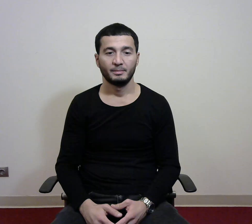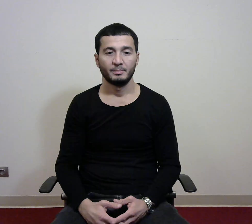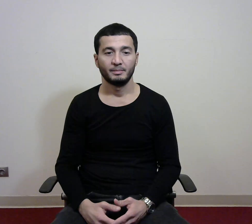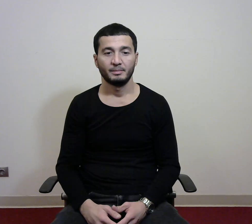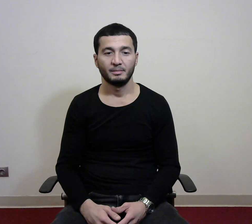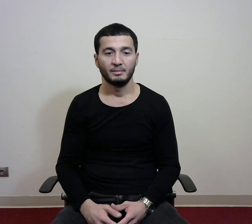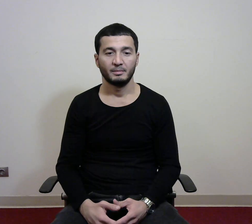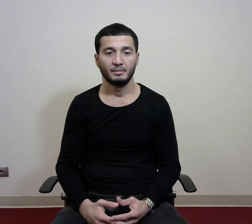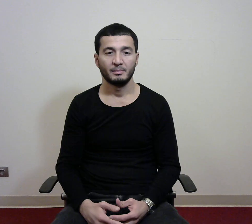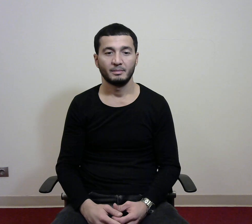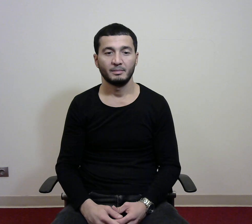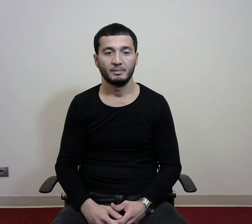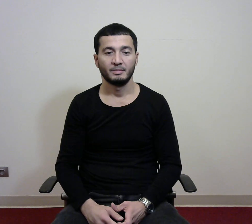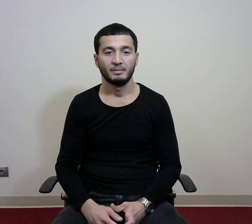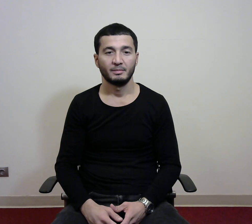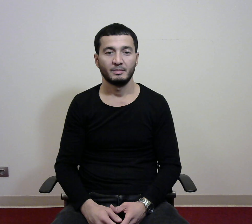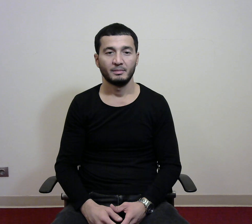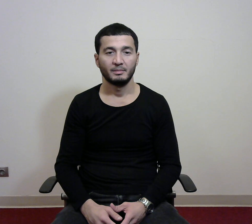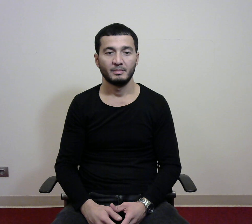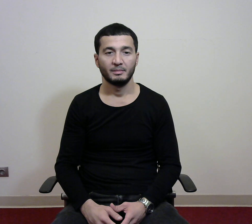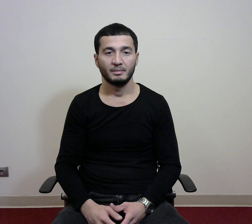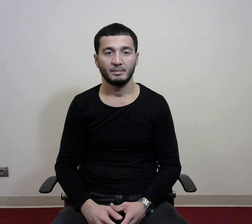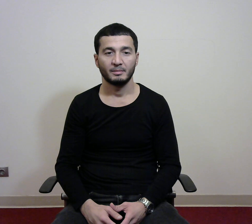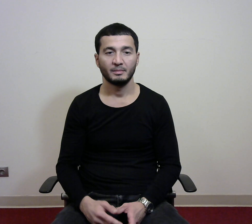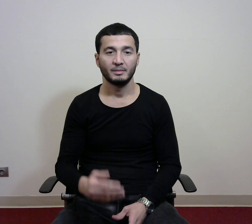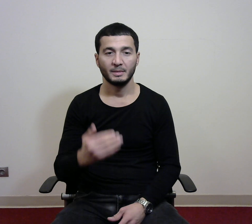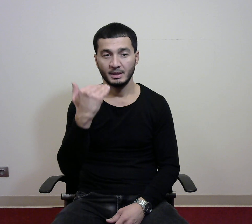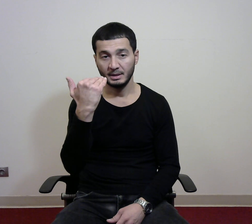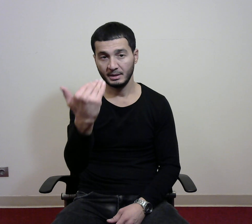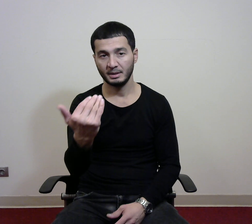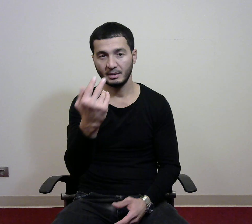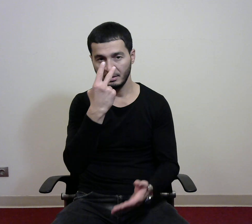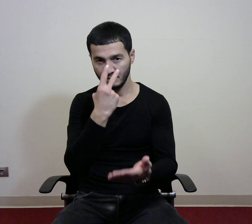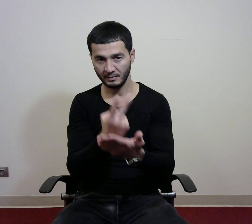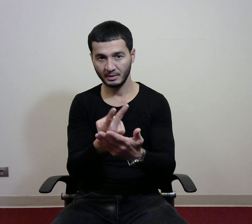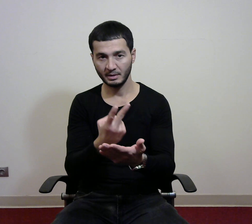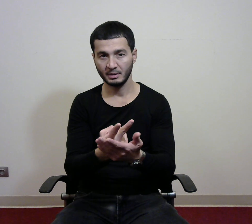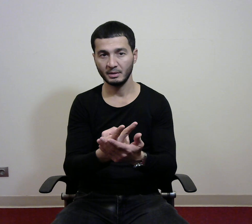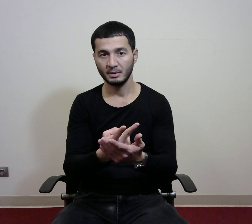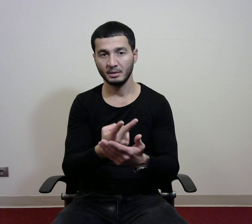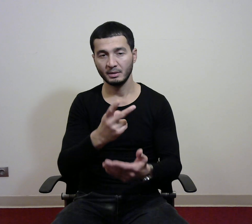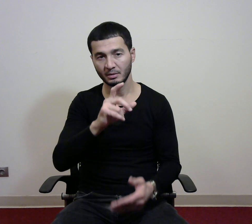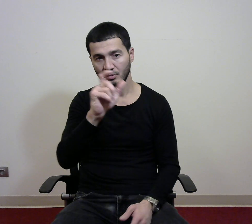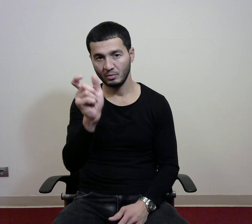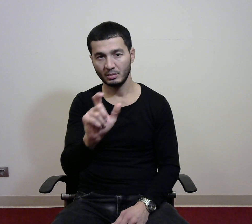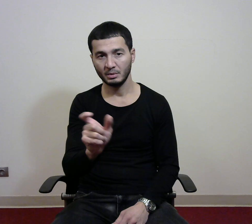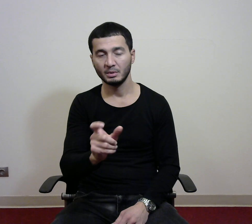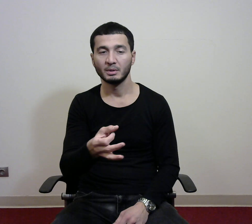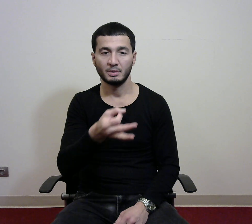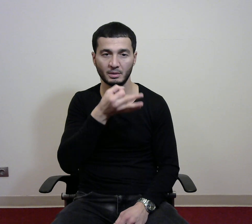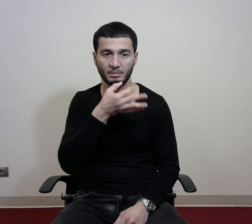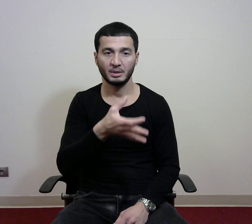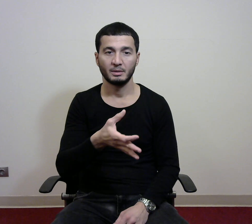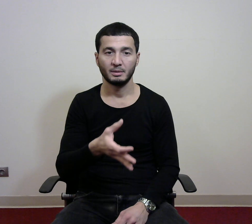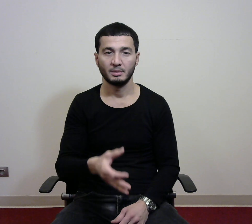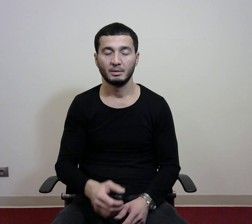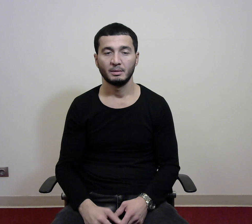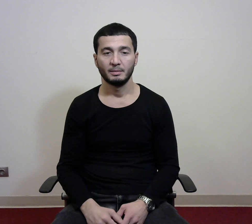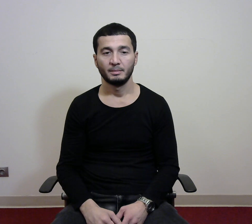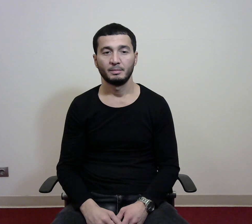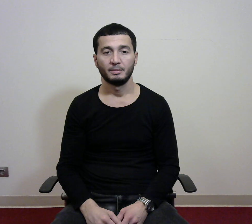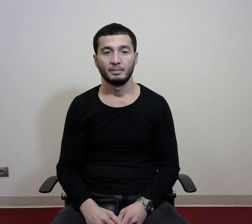Sizə göstərilən şeiri bəyəndiniz?